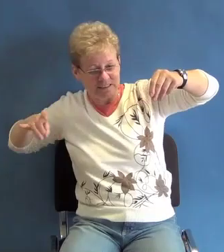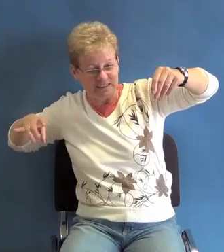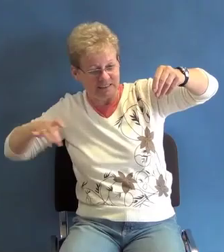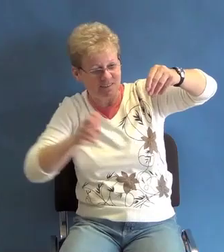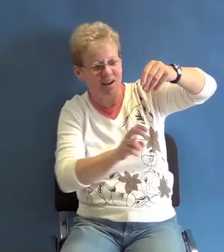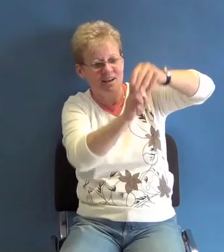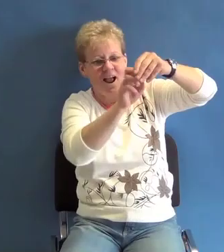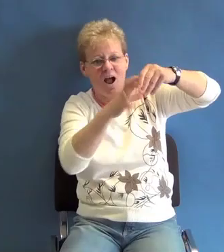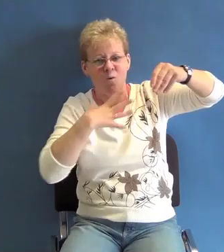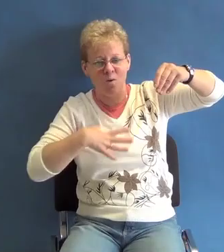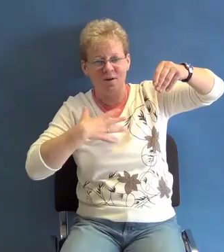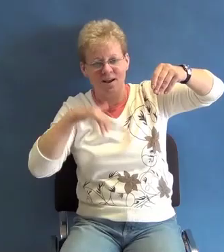I w to wiszące ubranie akurat królik wskoczył.